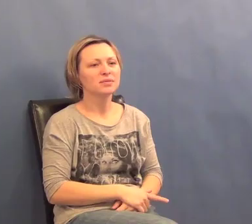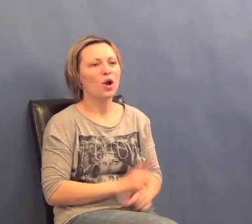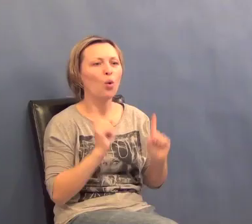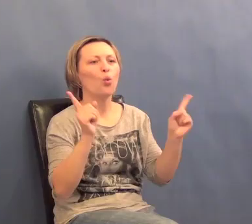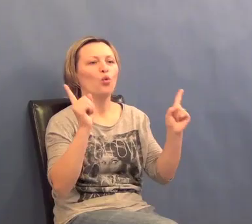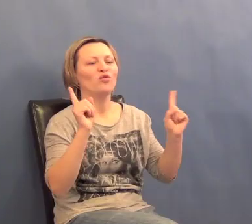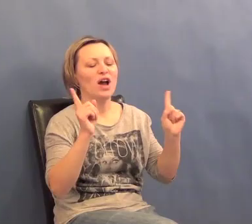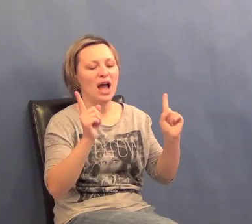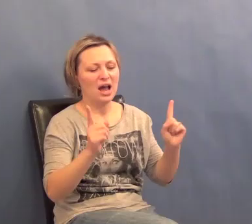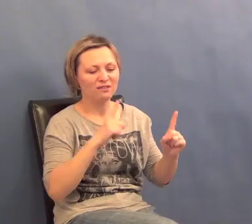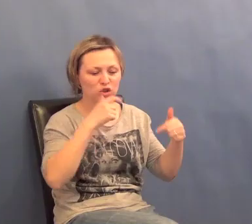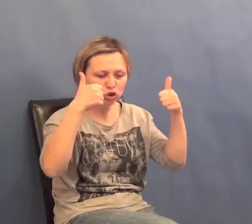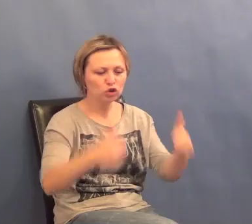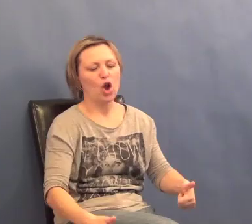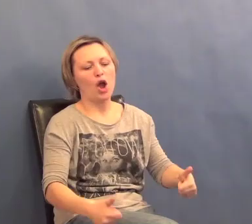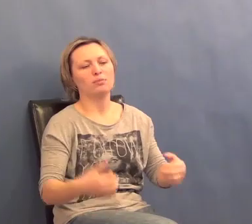Uwaga, zatrzymać się.